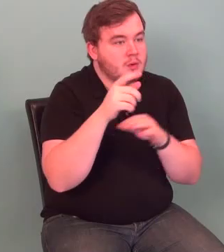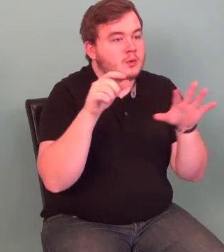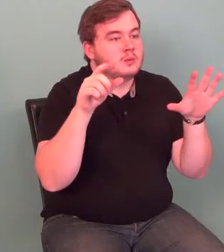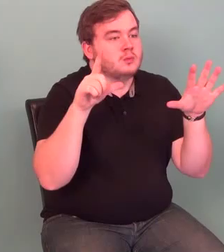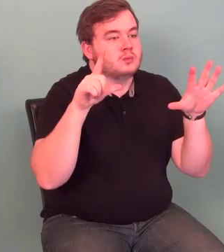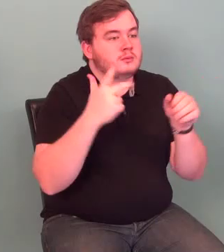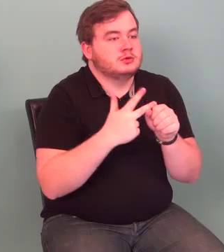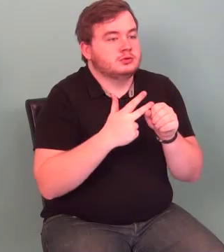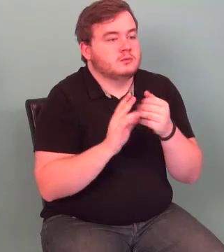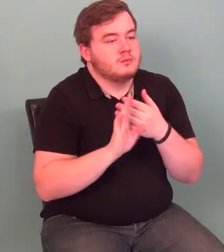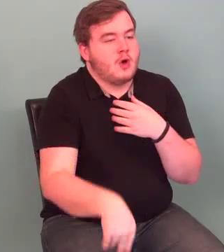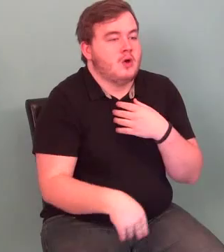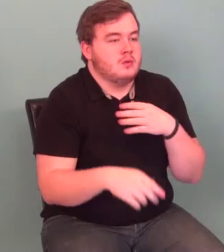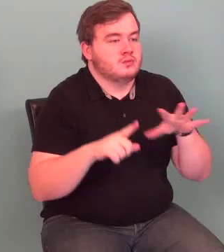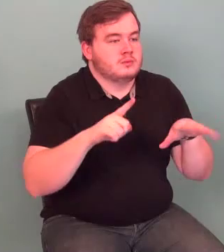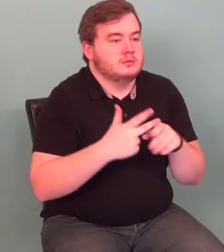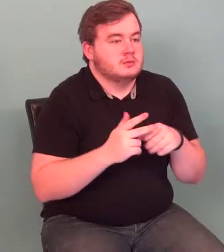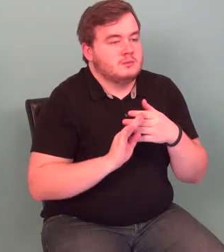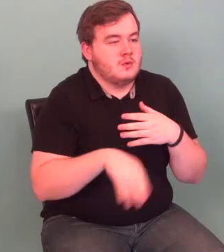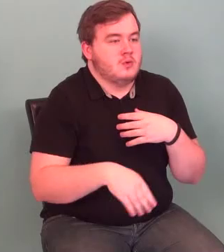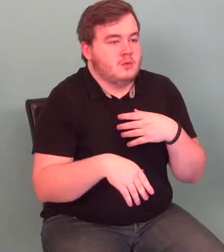Po siódmej trzydzieści.